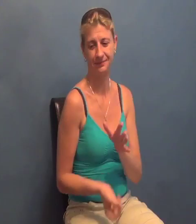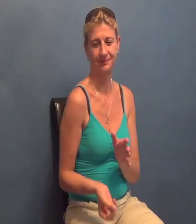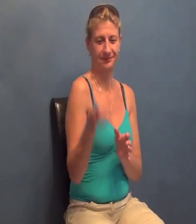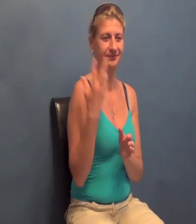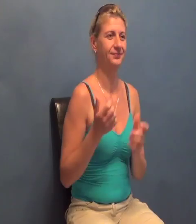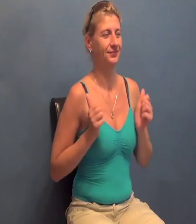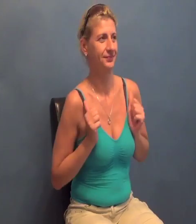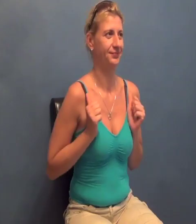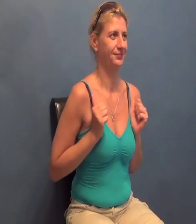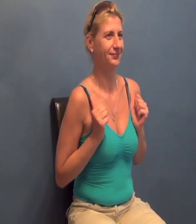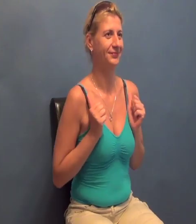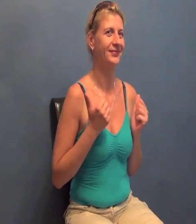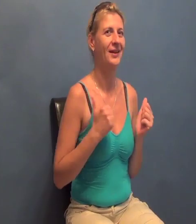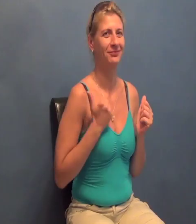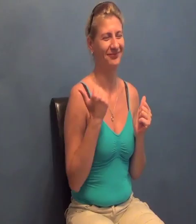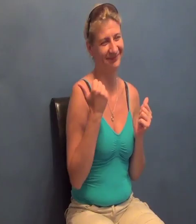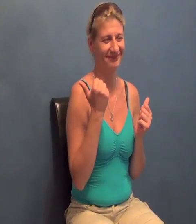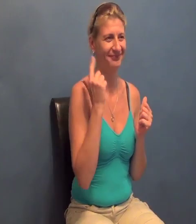Rusza z szybami na plecach.